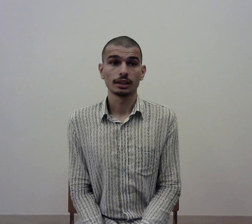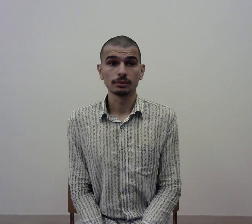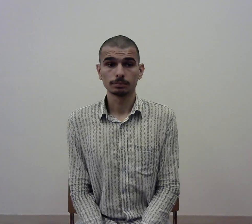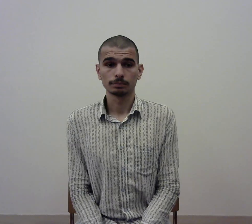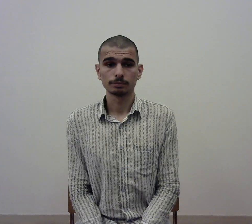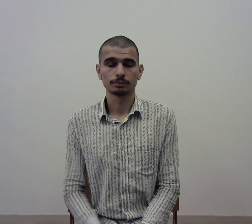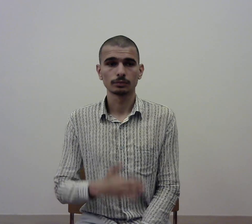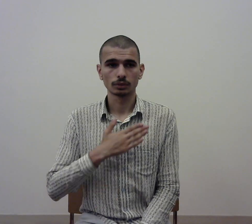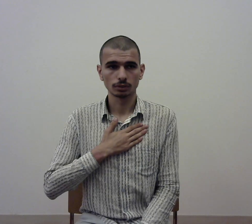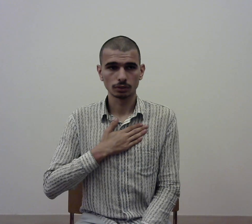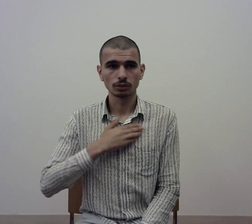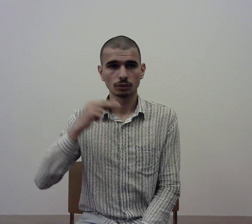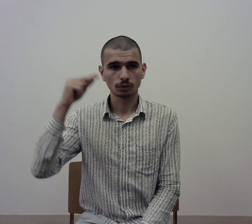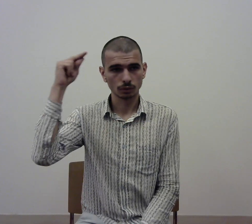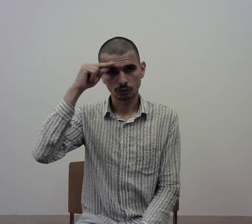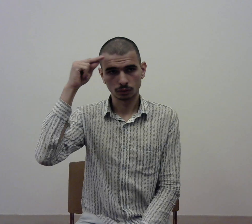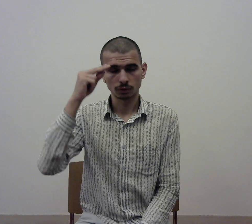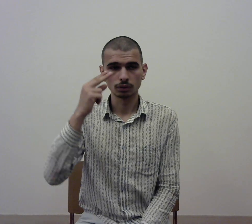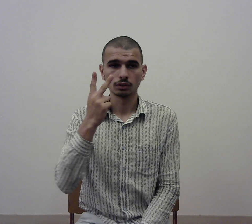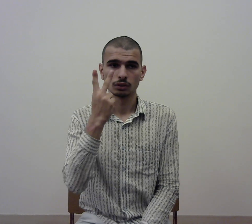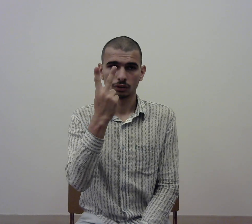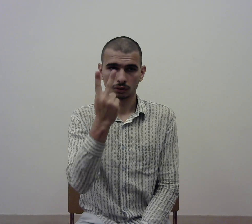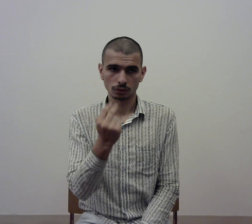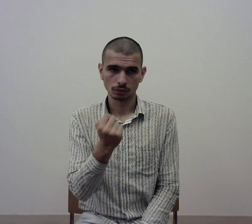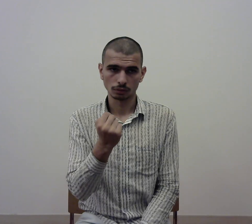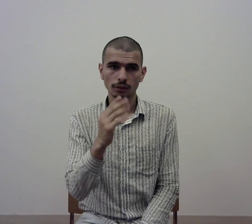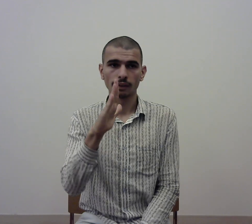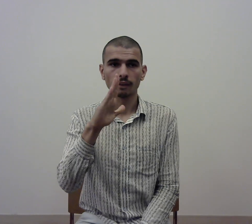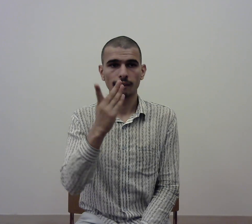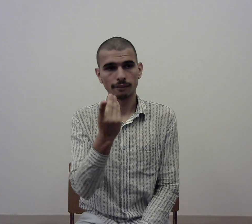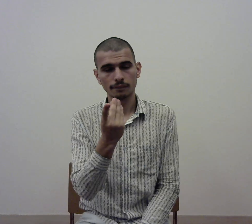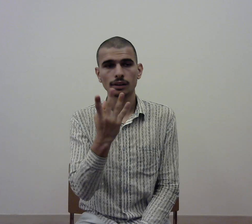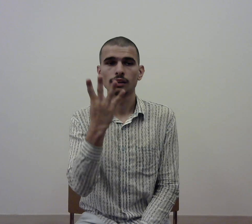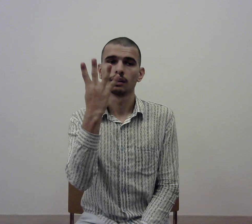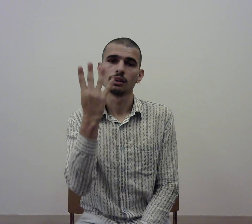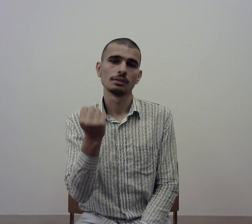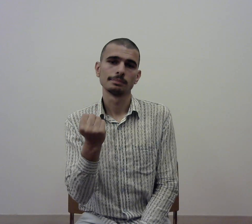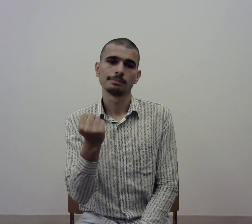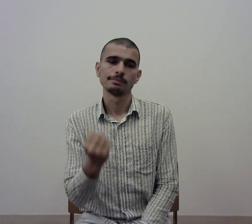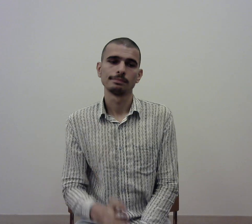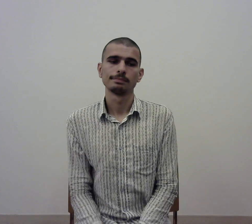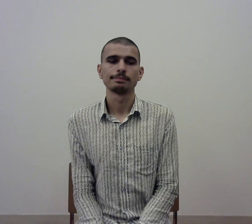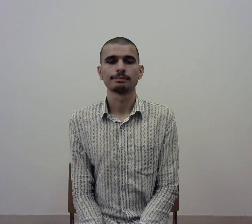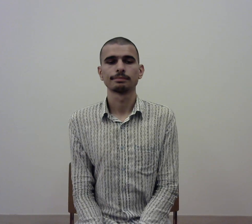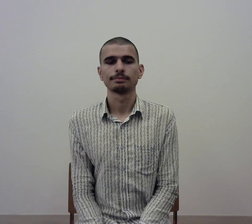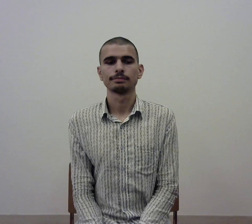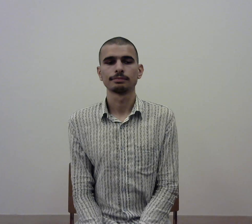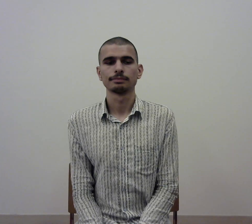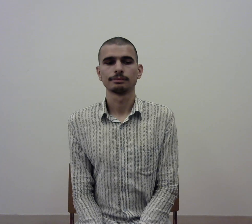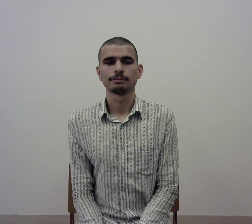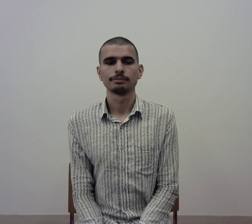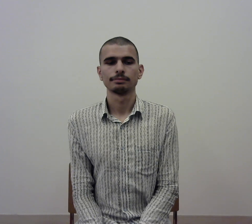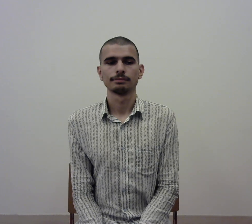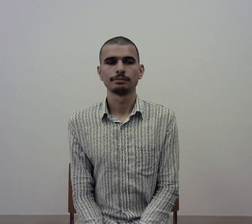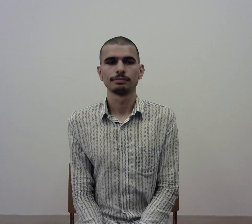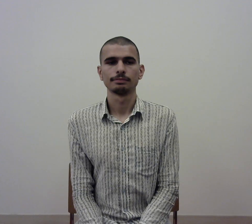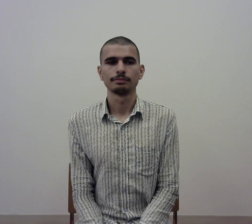Mənim dərslərim 2-ci və 4-cü günlərdir